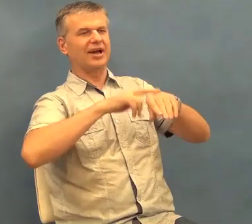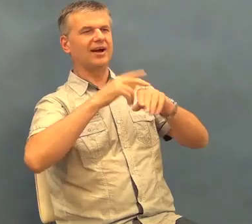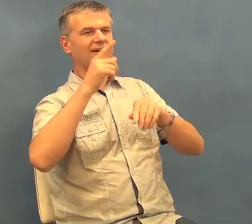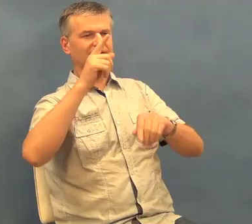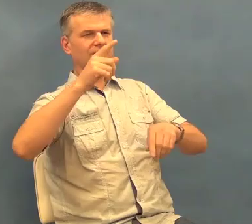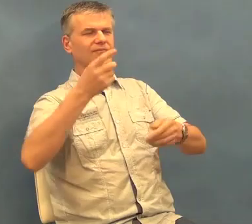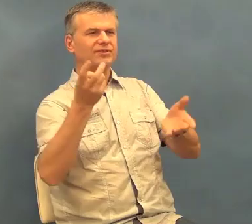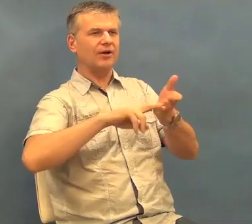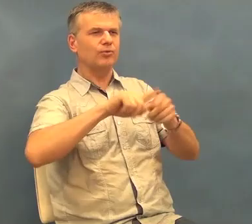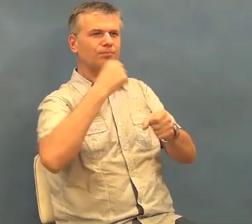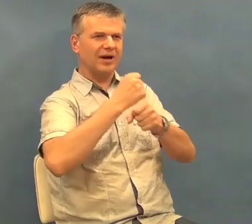Ma wstać do pracy.